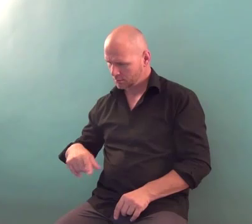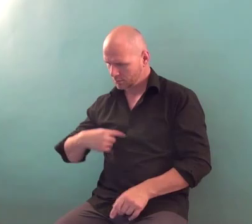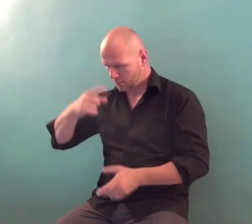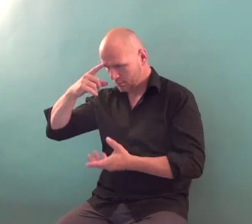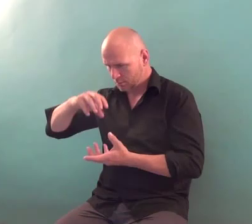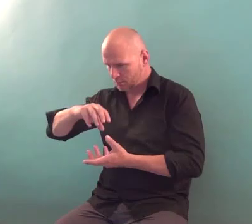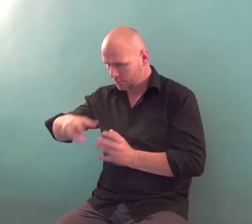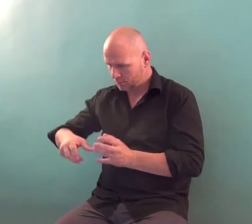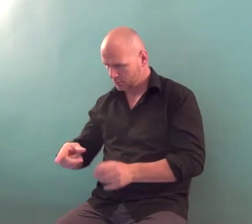Może pomieszać się w głowie.